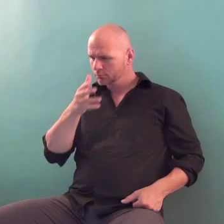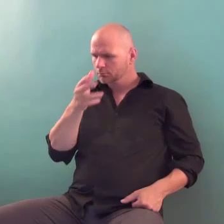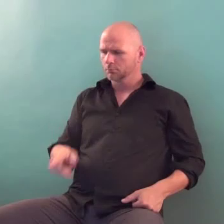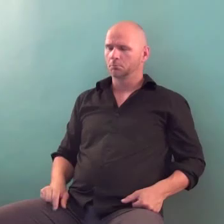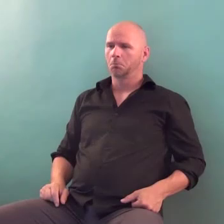To dziwne.